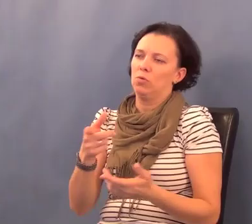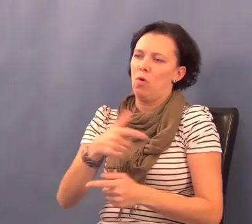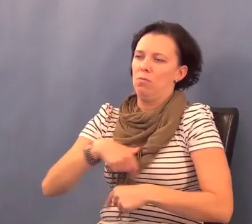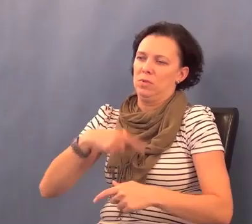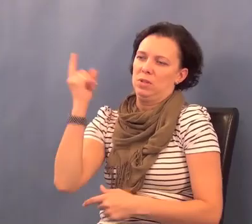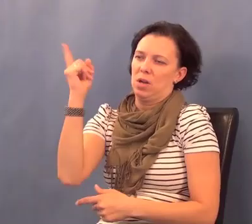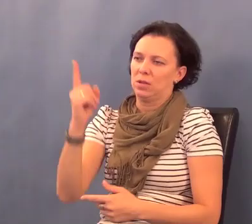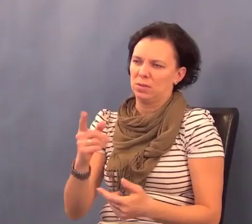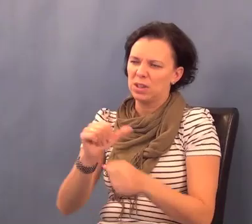To jest tam zakaz noszenia bikini.